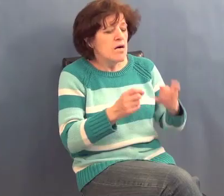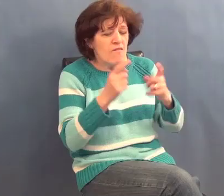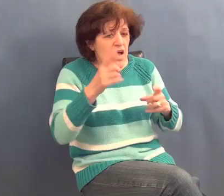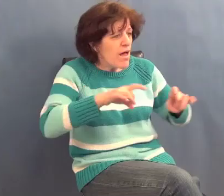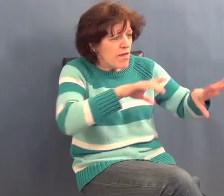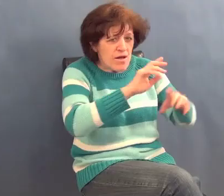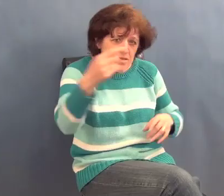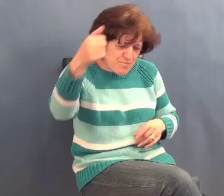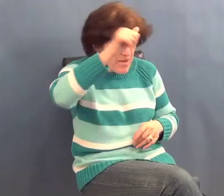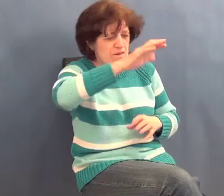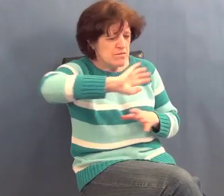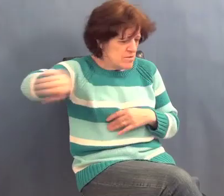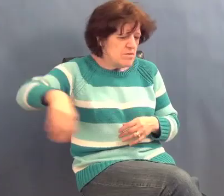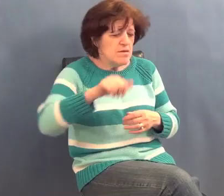Po co najpierw biegać ?